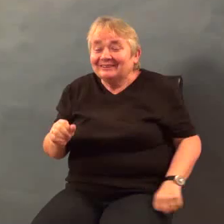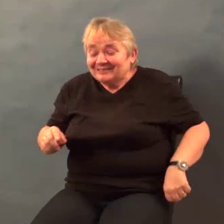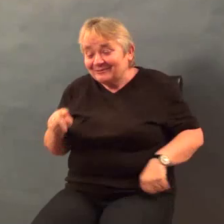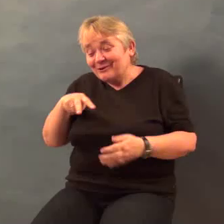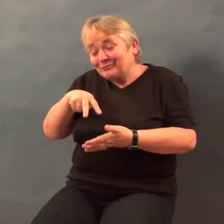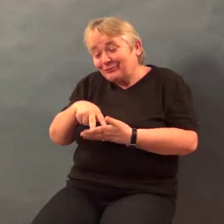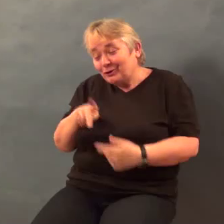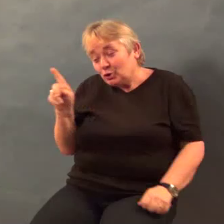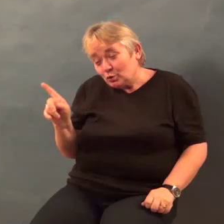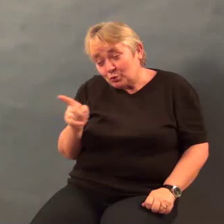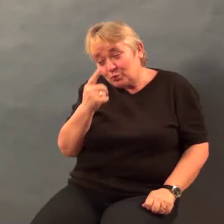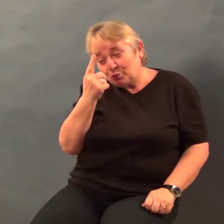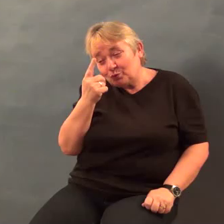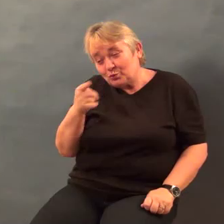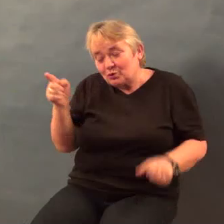Kot zadowolony stał i patrzył na huśtającego się ptaszka.